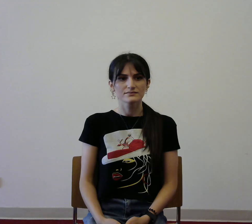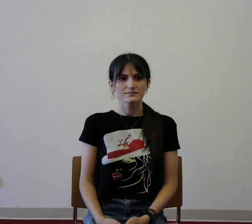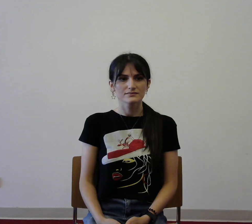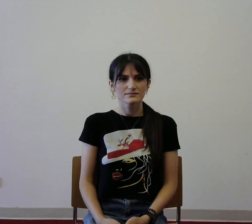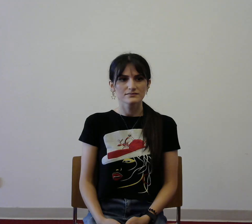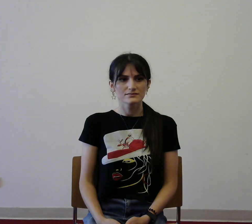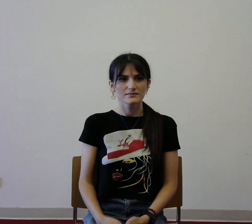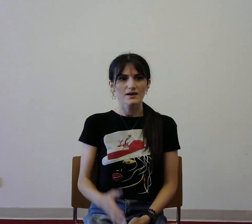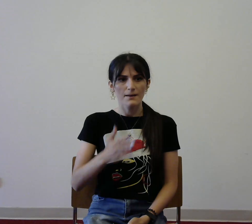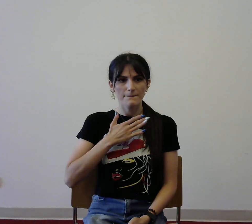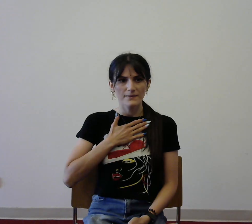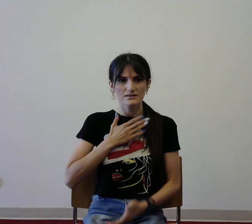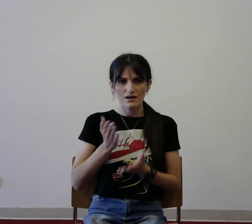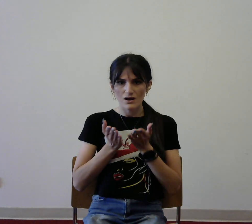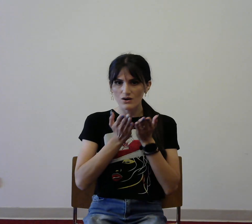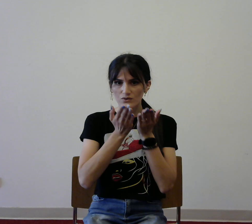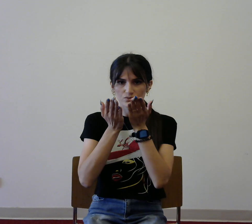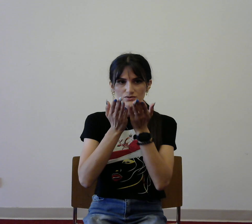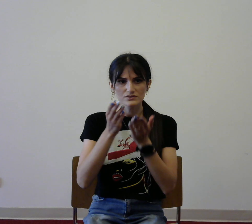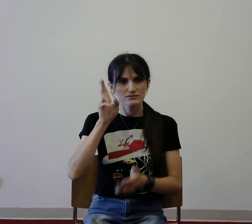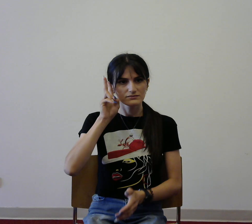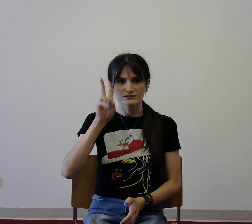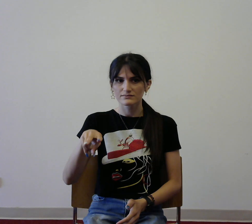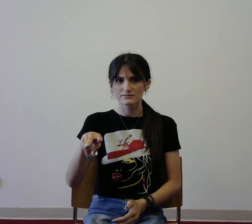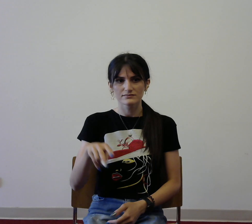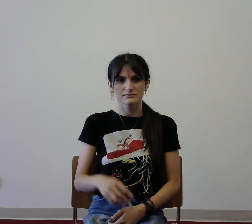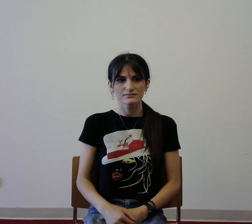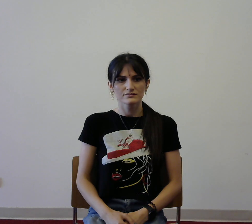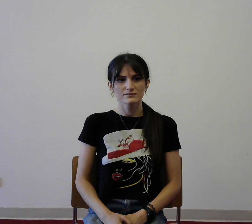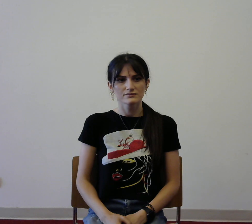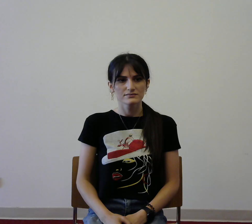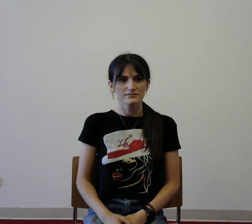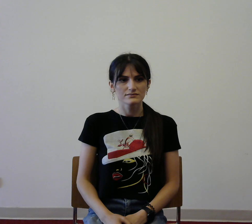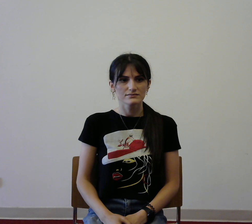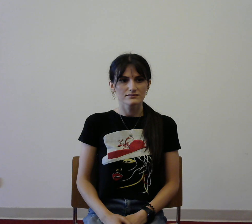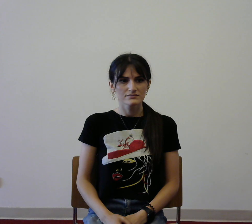Mən oxuya bilmirəm